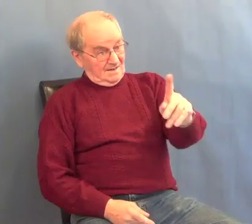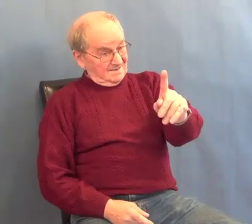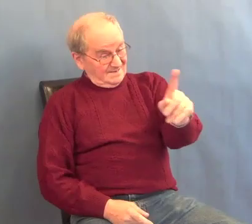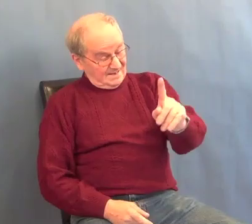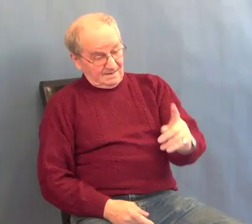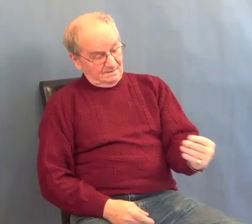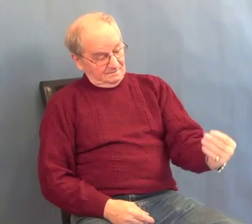Nie, nie.